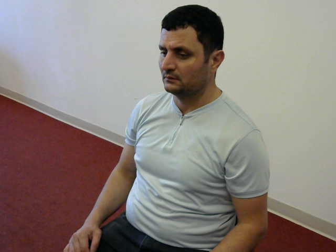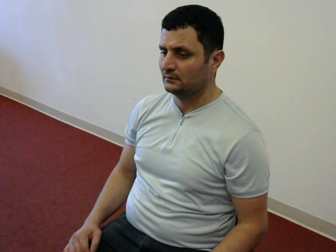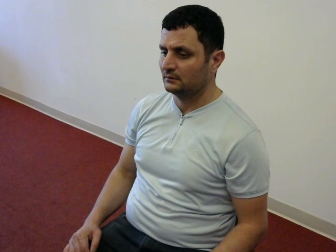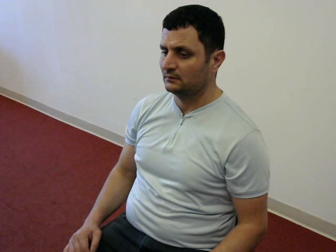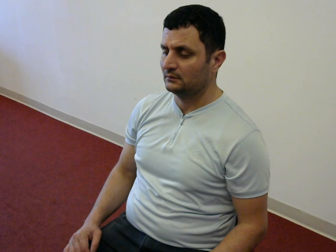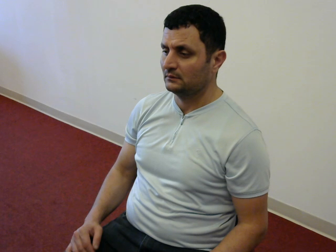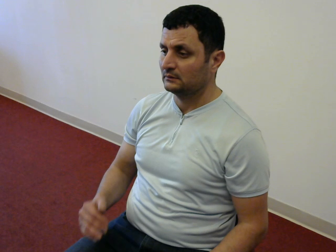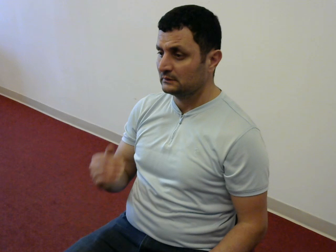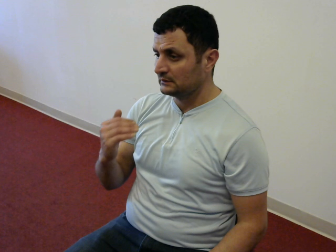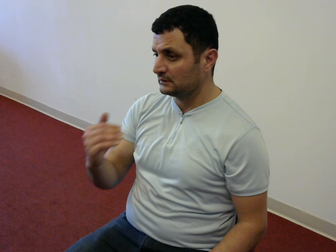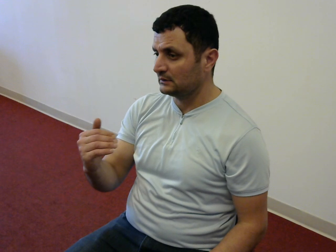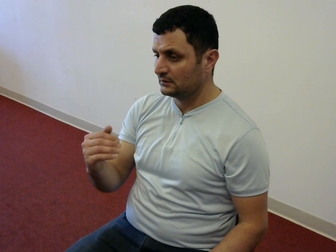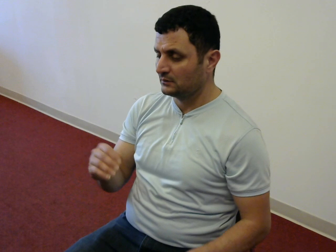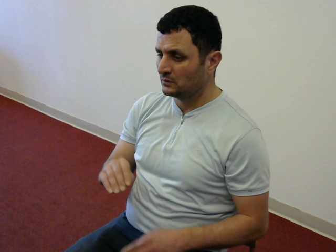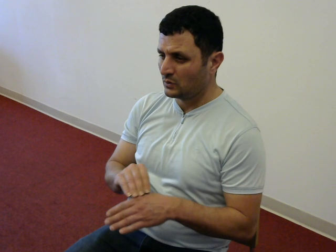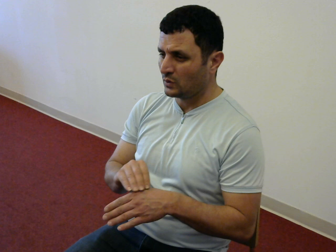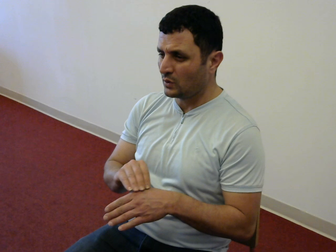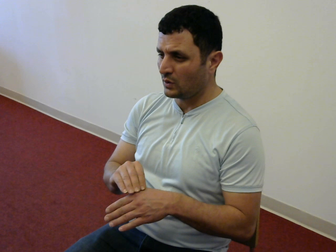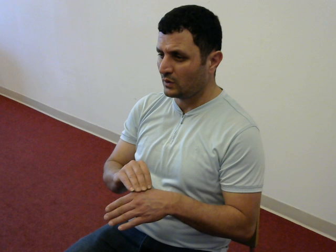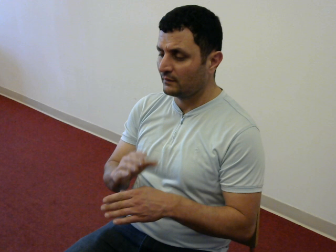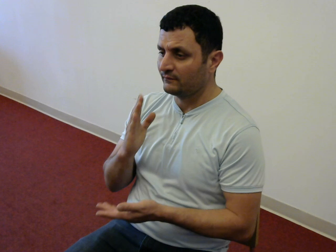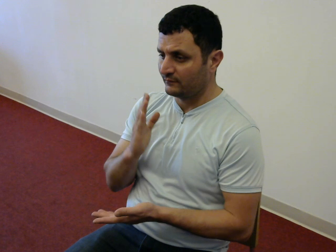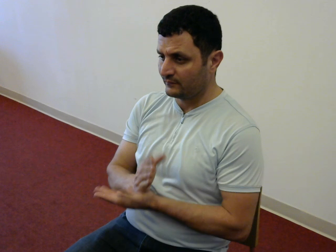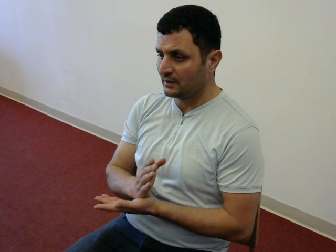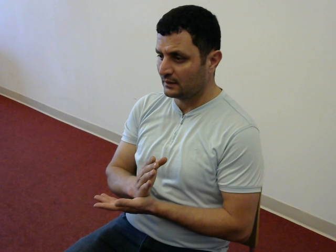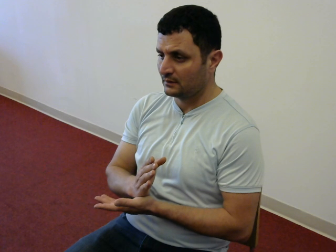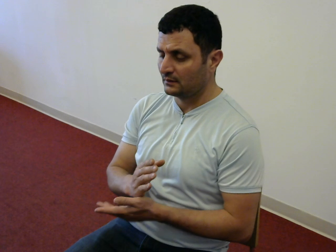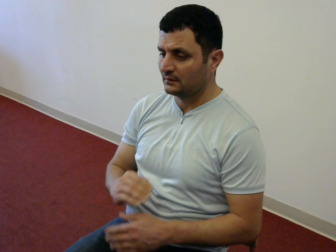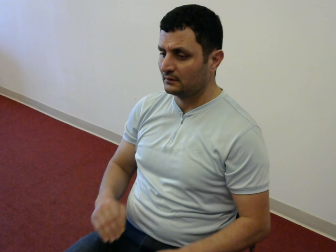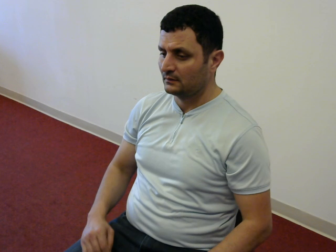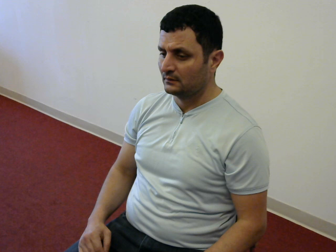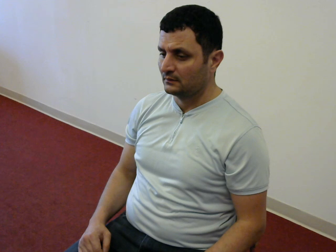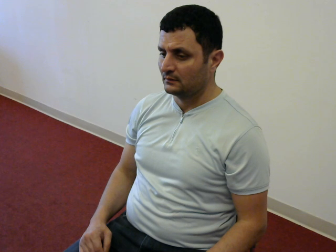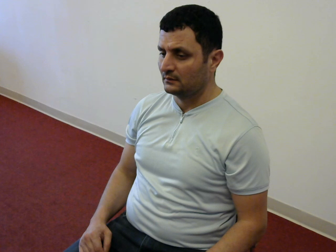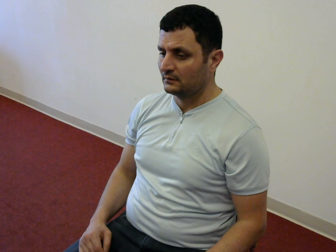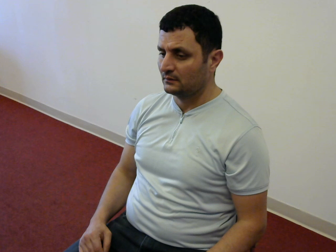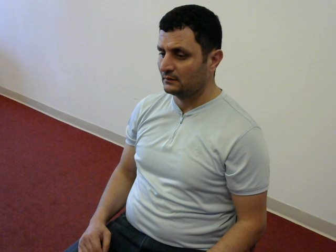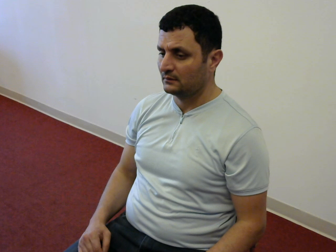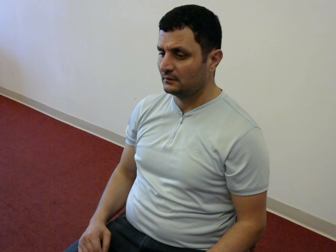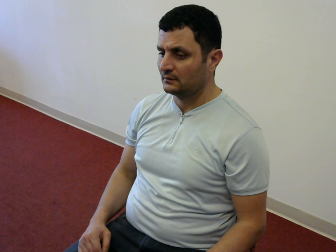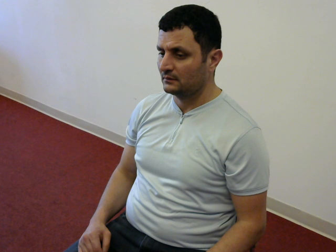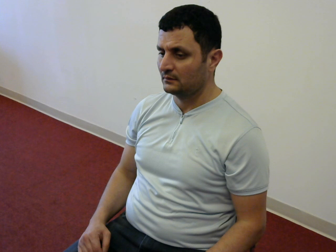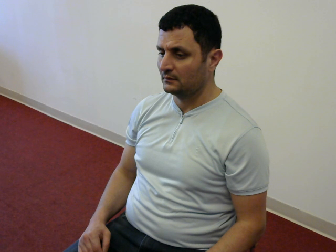Sizdə yod varmı?